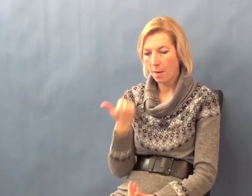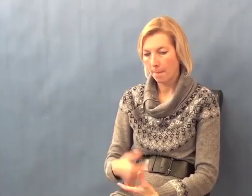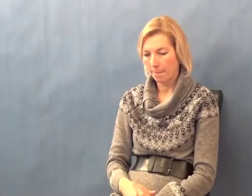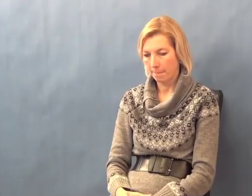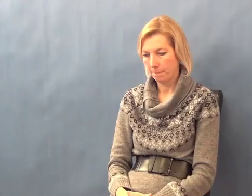Nie ma.